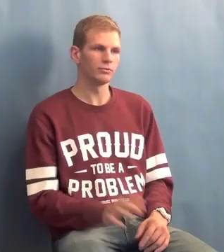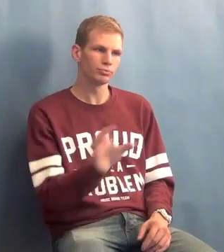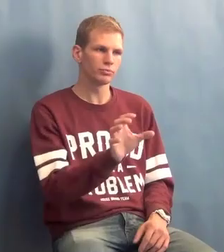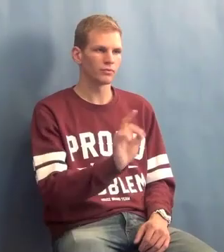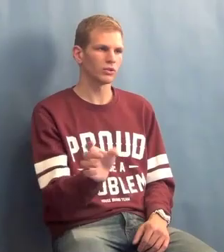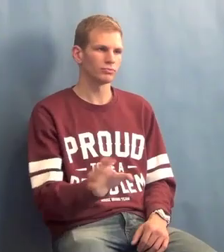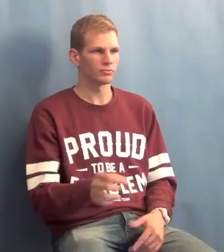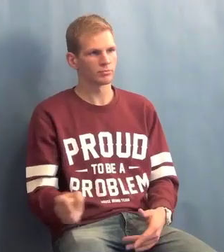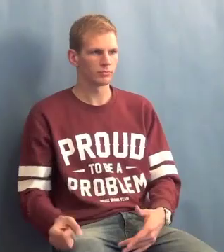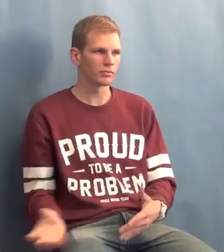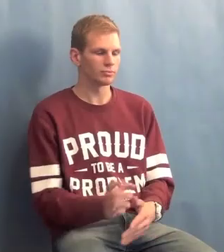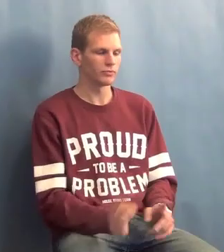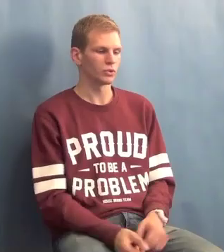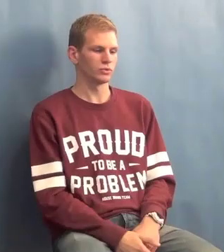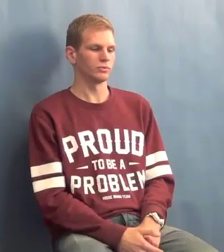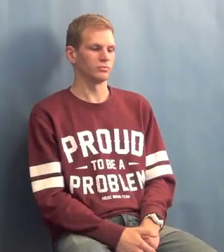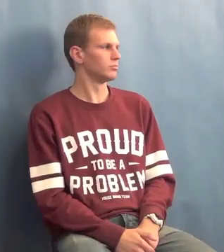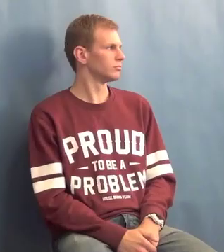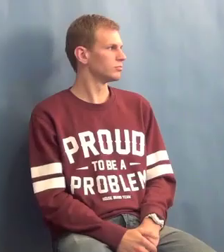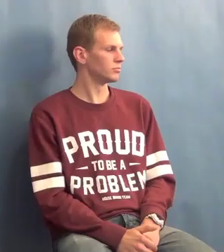Nie wolno kraść, zabierać.